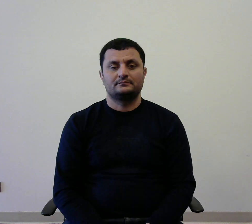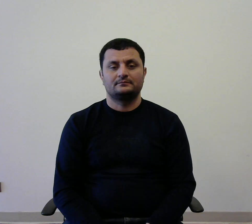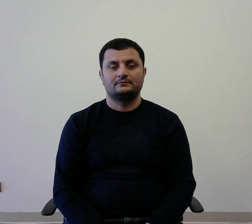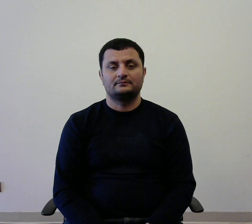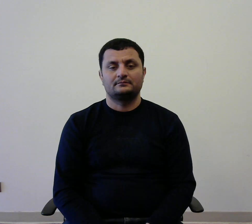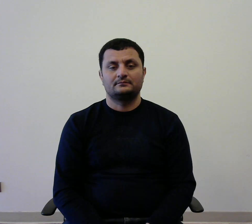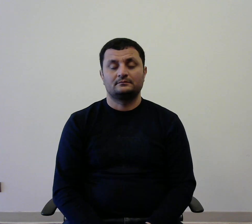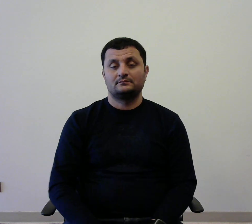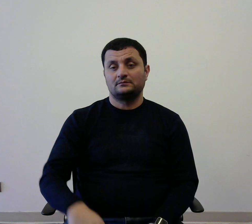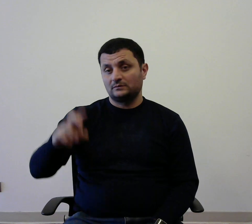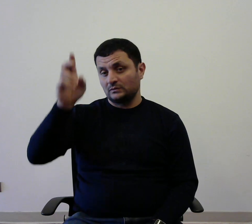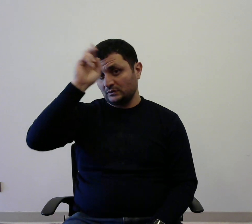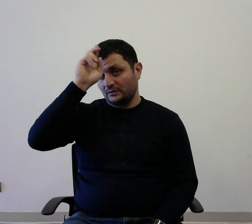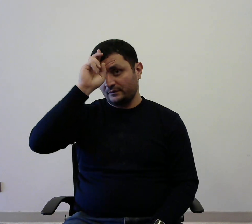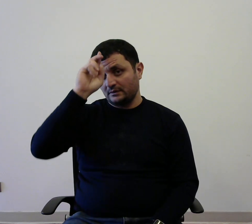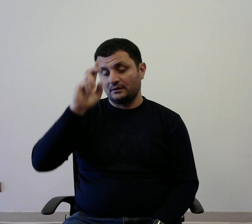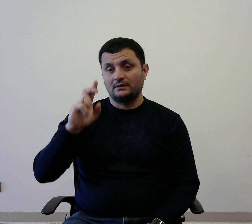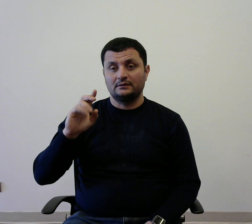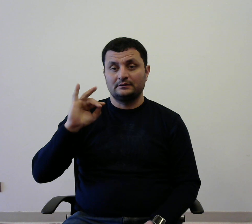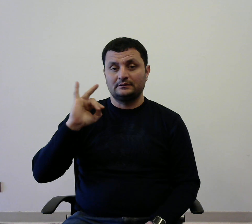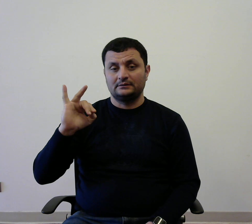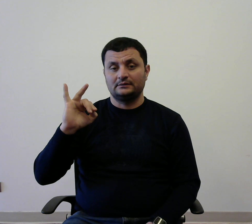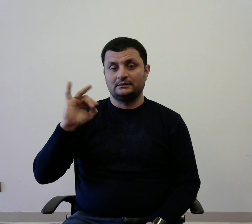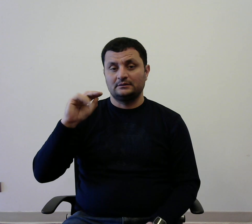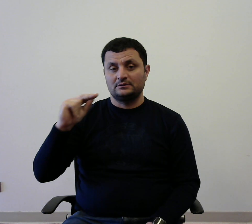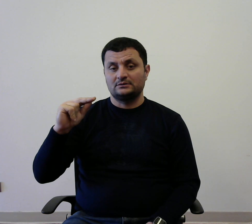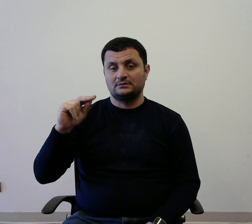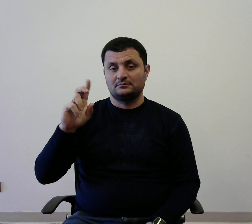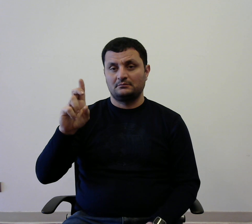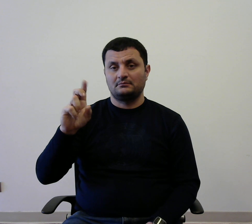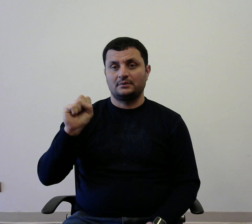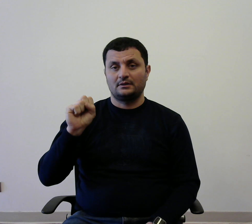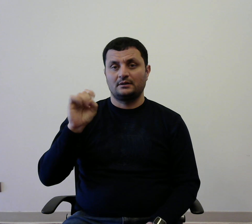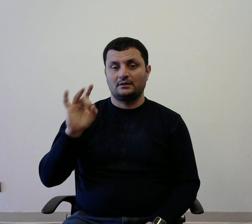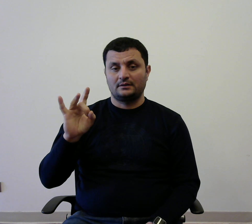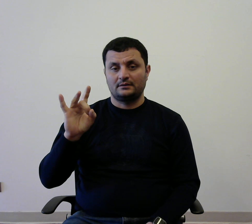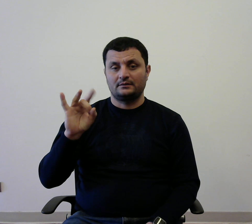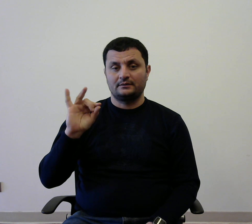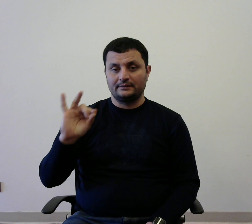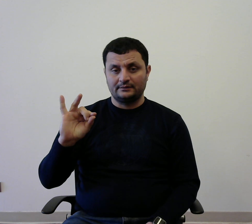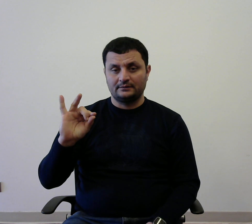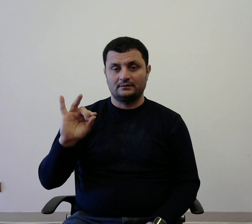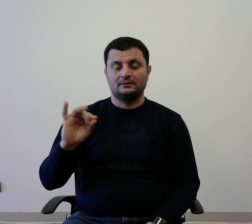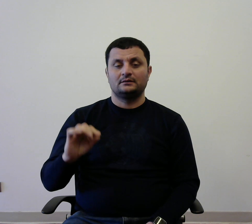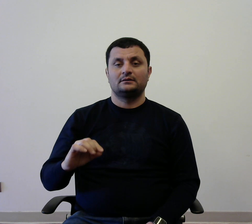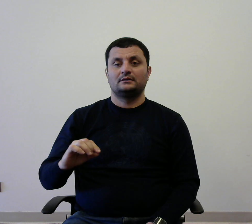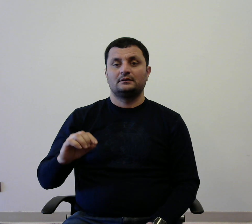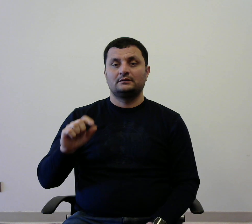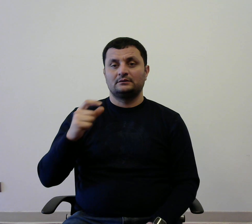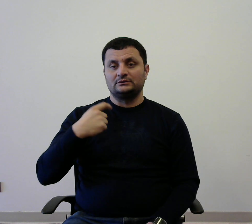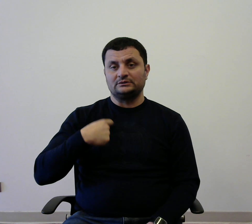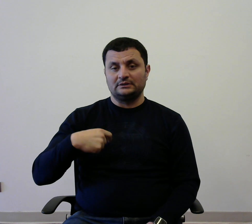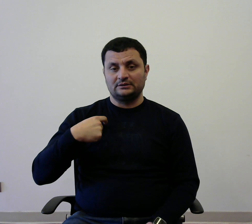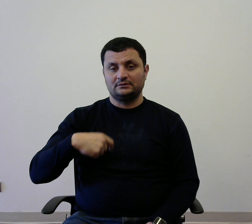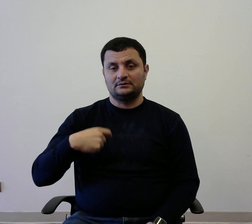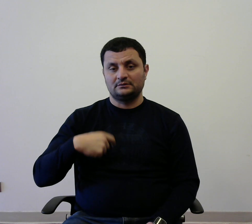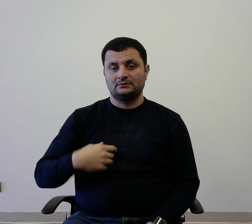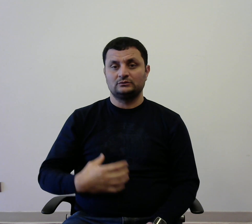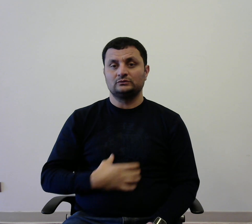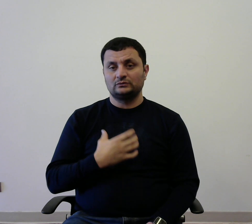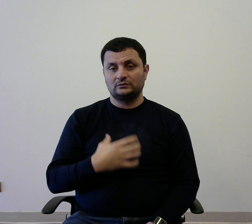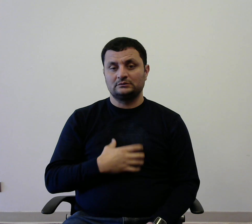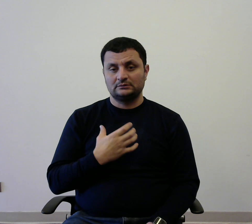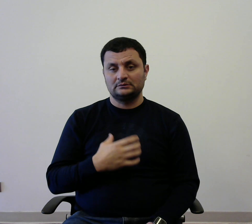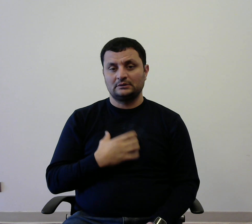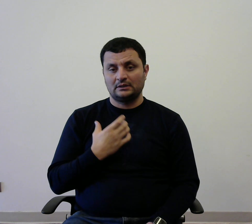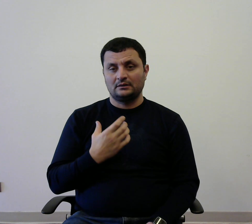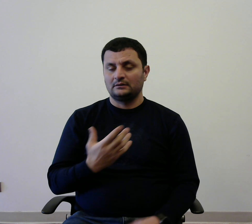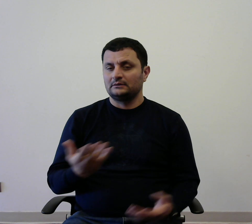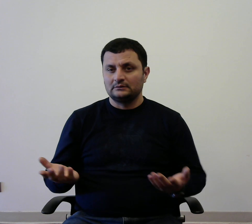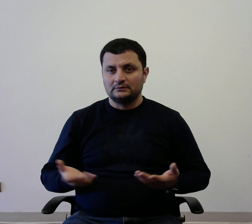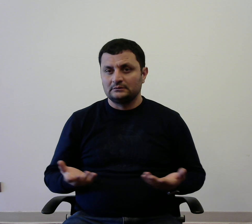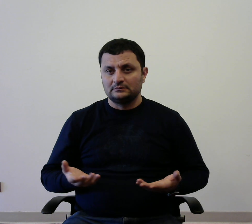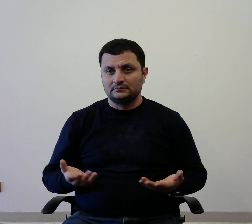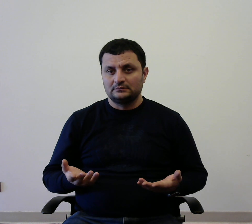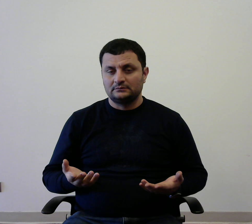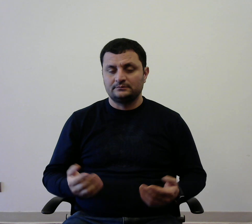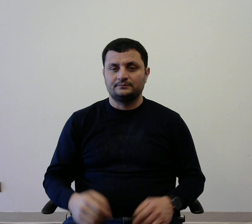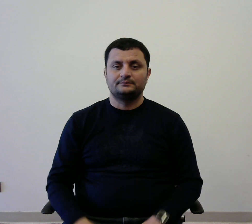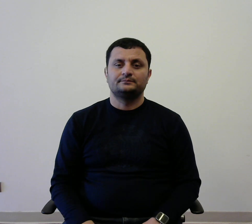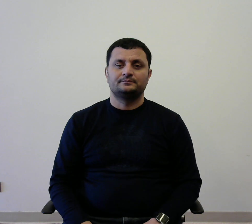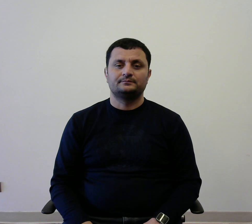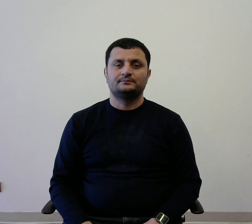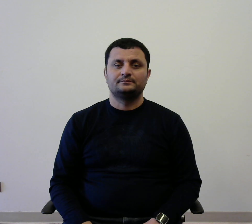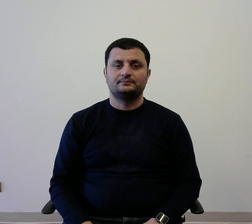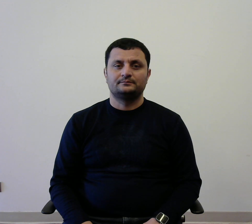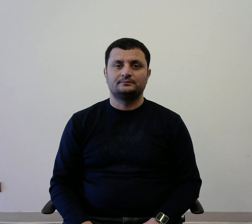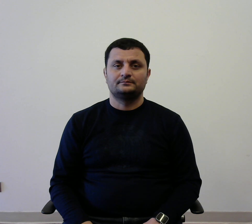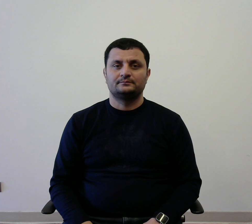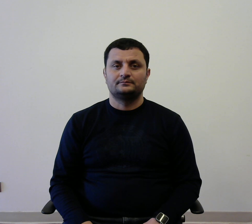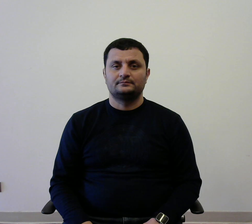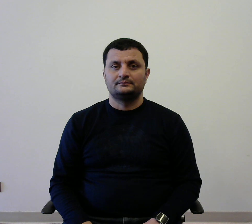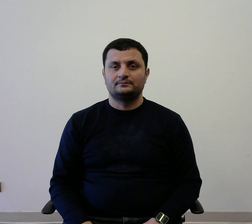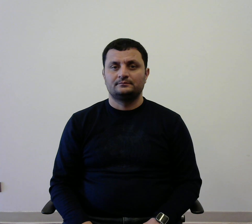Dövlət icbari şəxsi sığorta nədir?